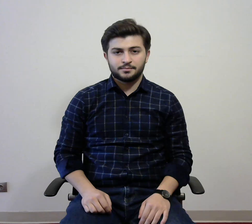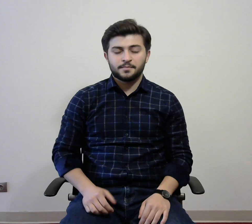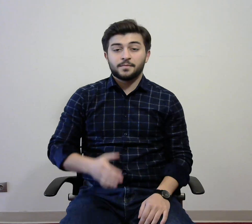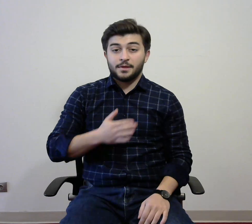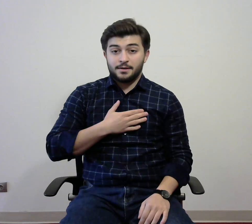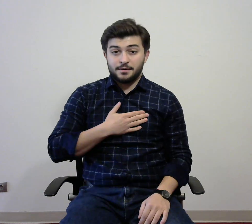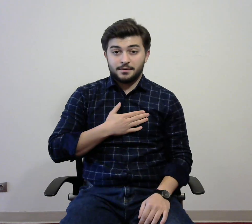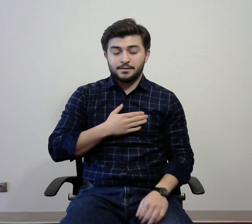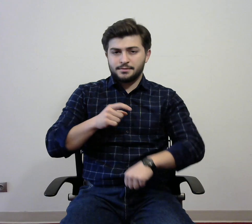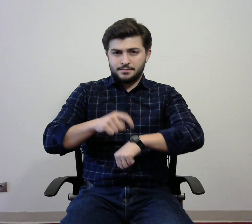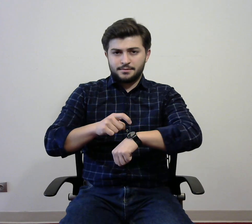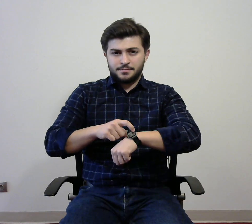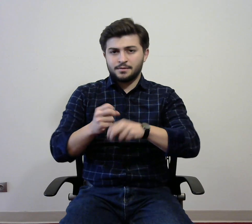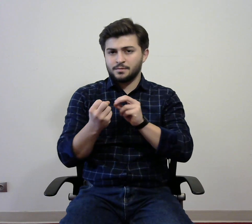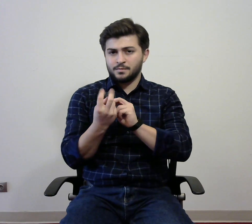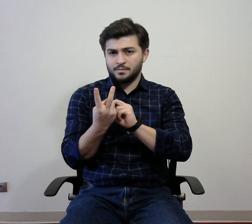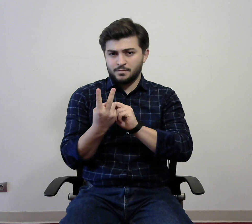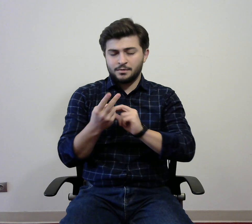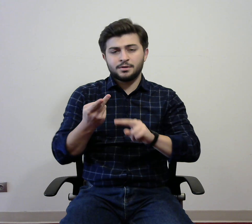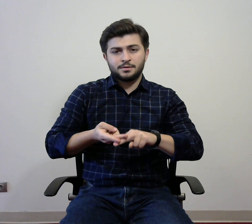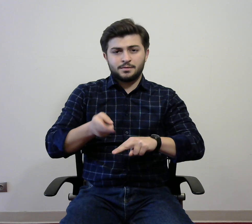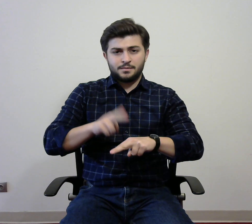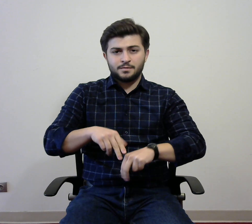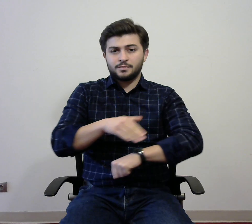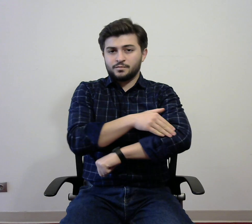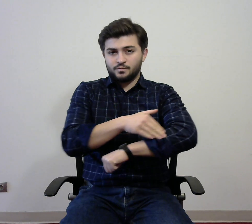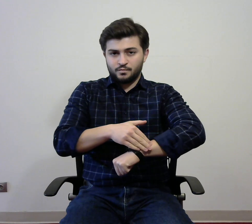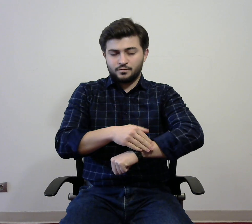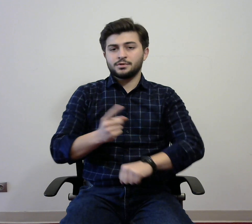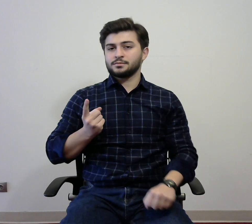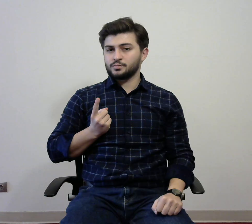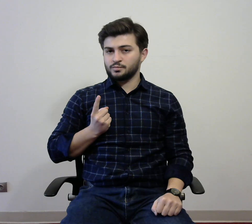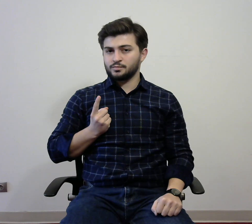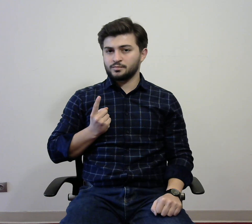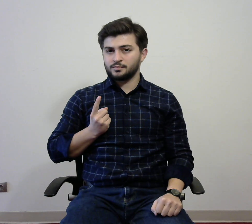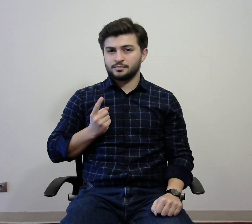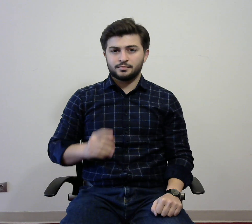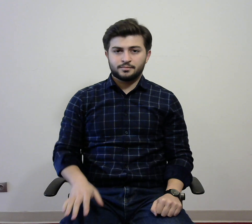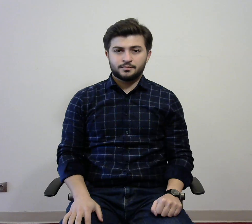Mən saat 12-də bu ünvanda olmalıyam